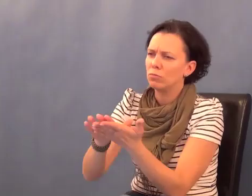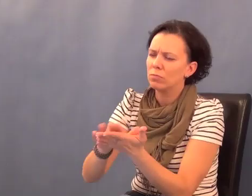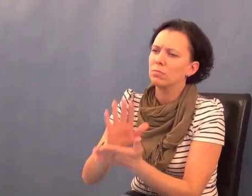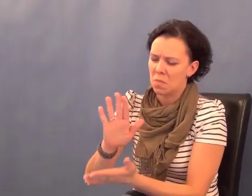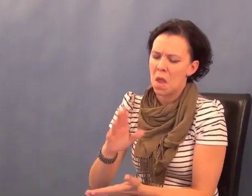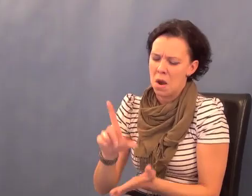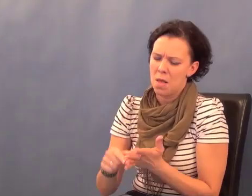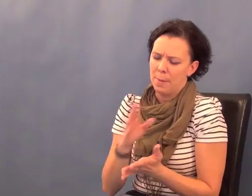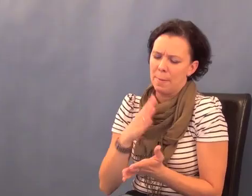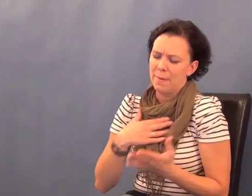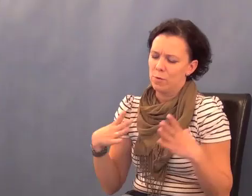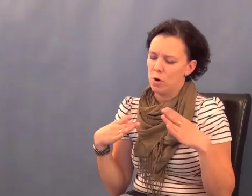Ale chyba mam wolne.